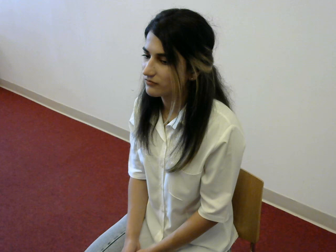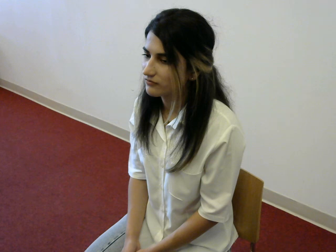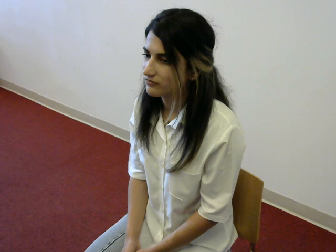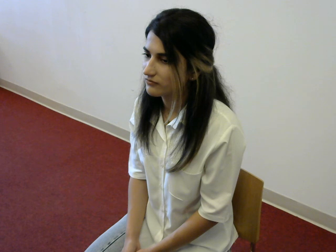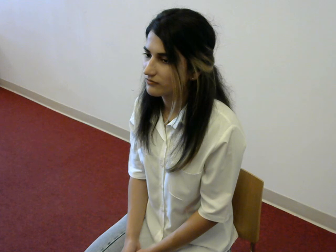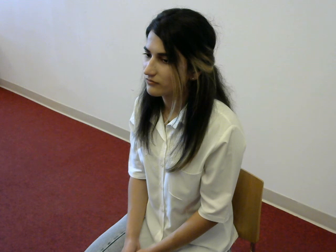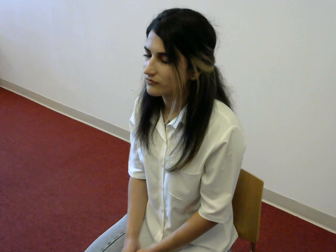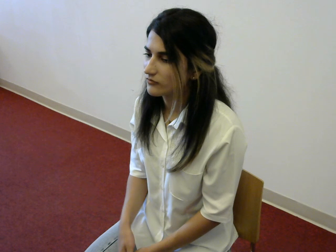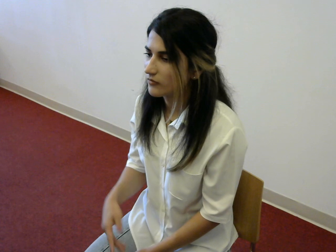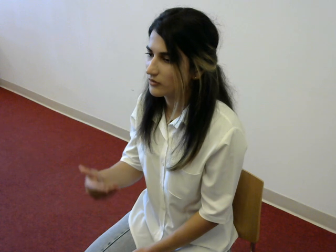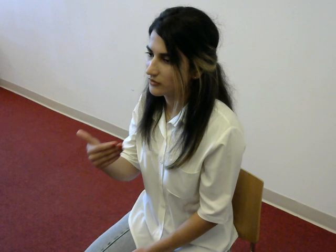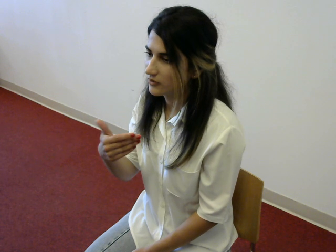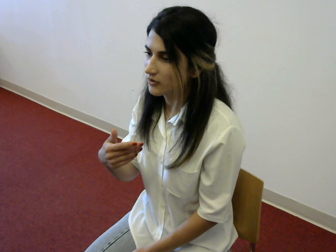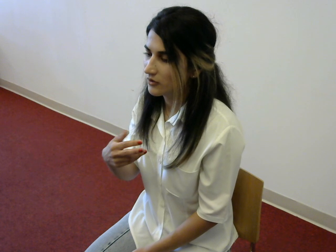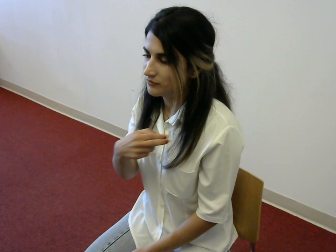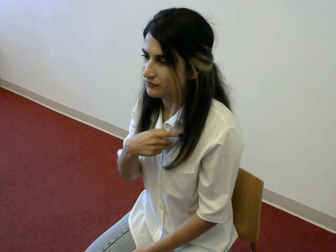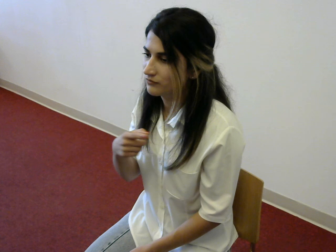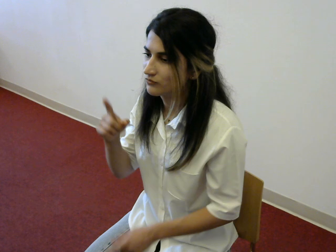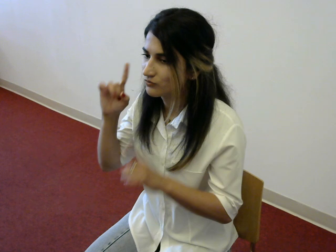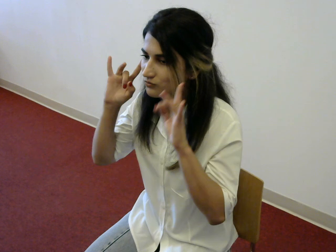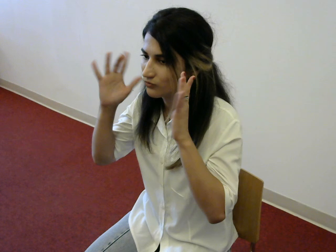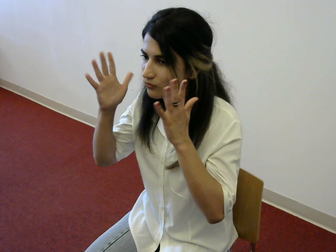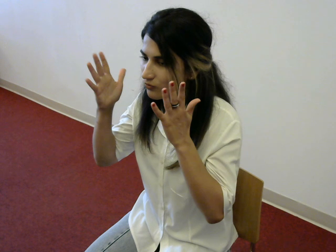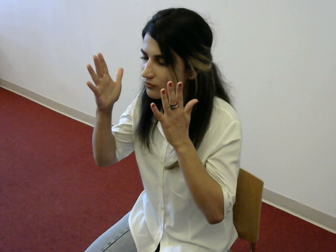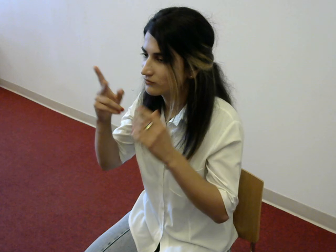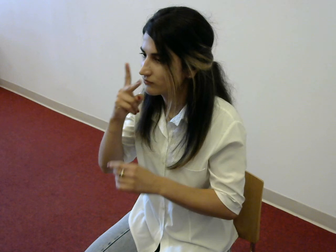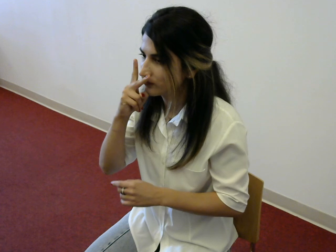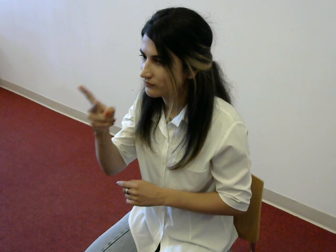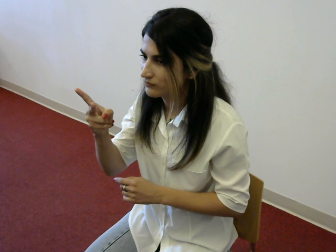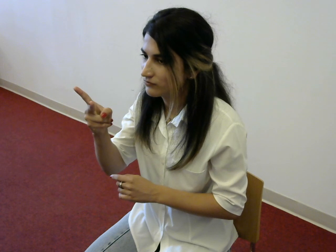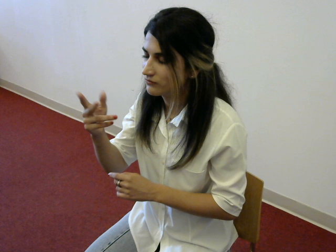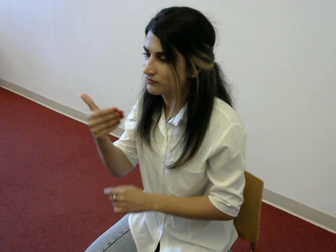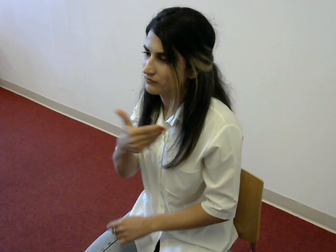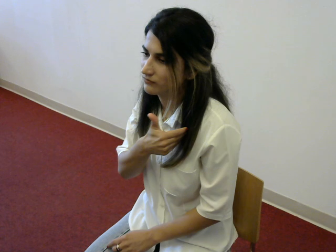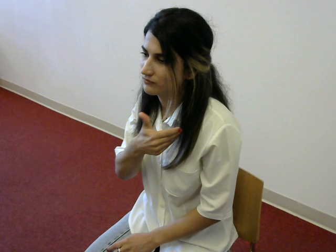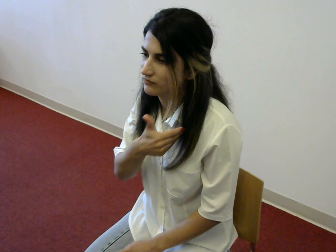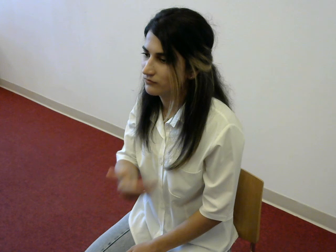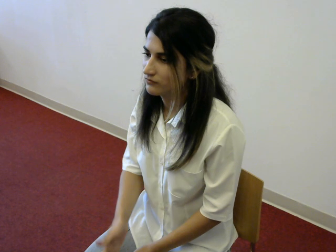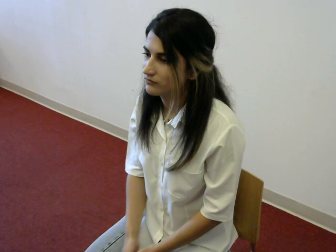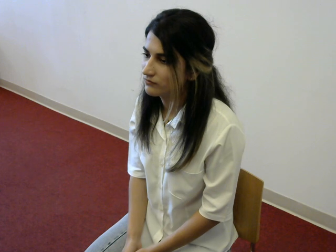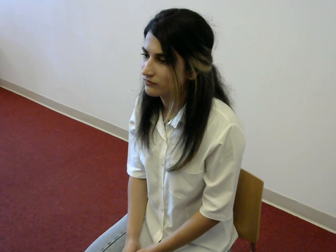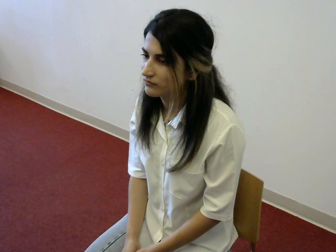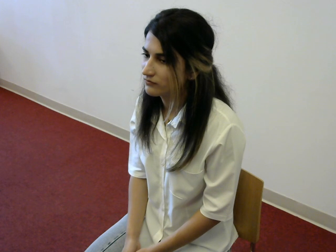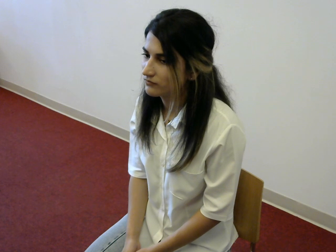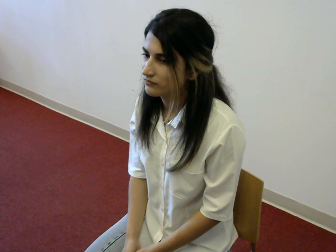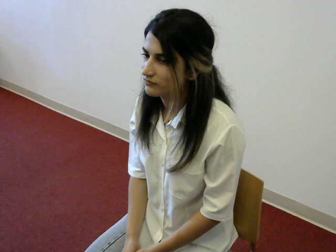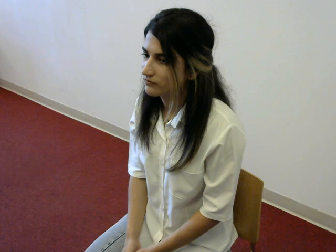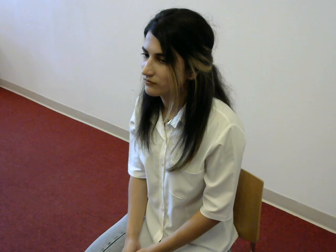Mən xəbərlərə baxmaq istəyirəm